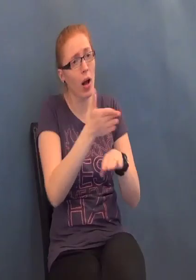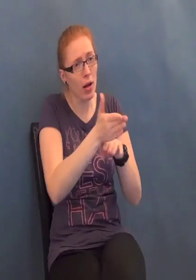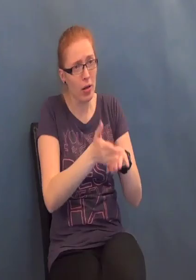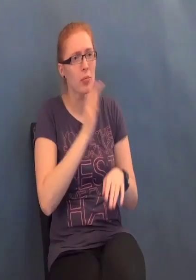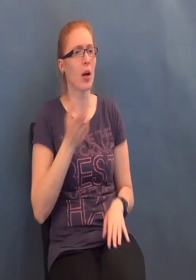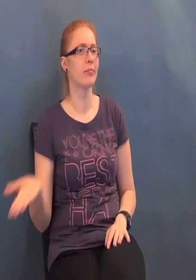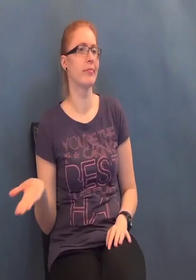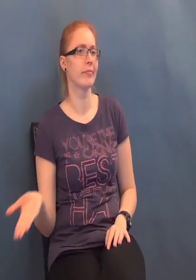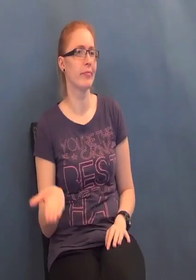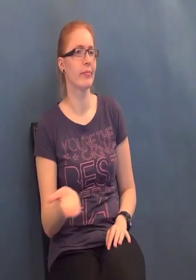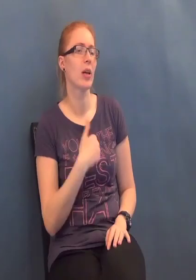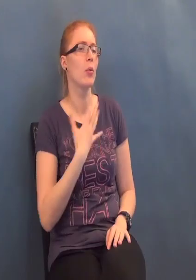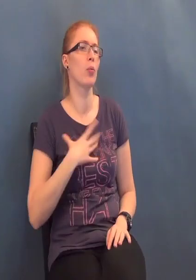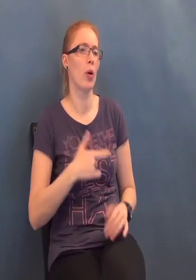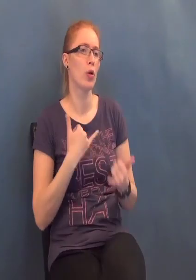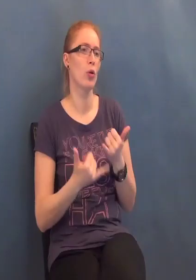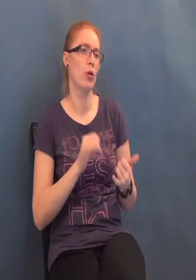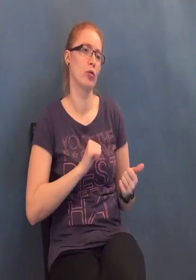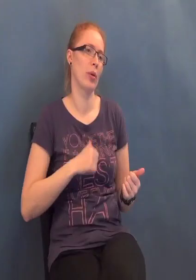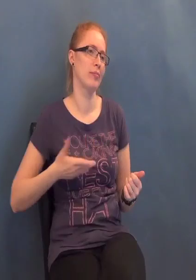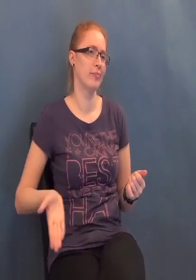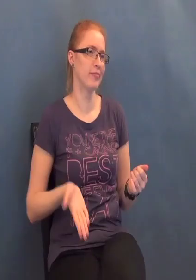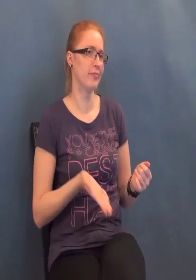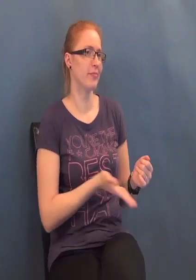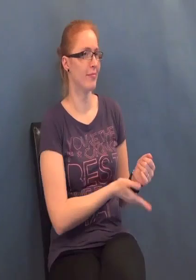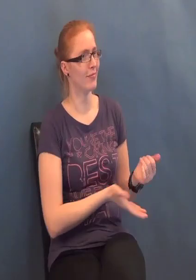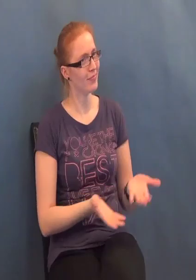Przy piłowaniu możesz upiłować sobie nogę.